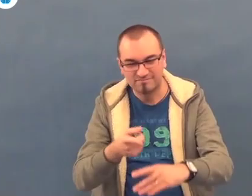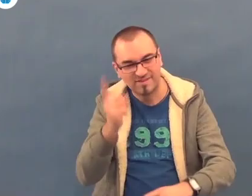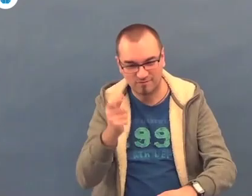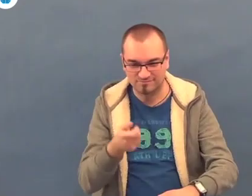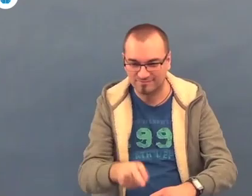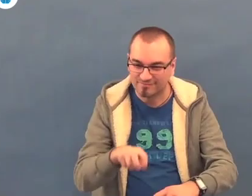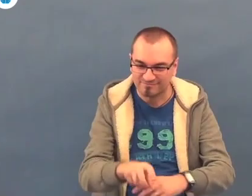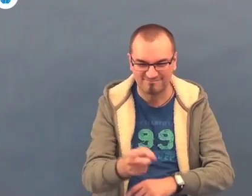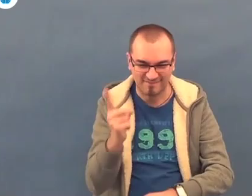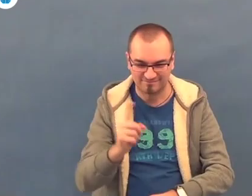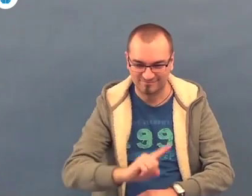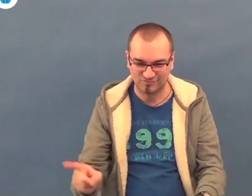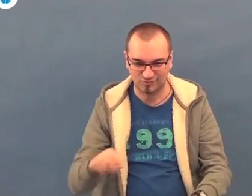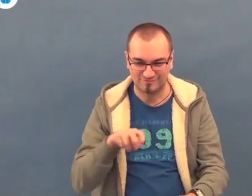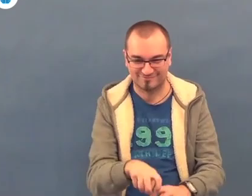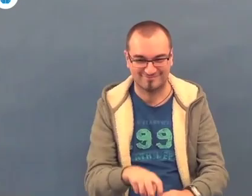Tam wbiegać nie wolno.